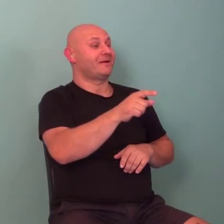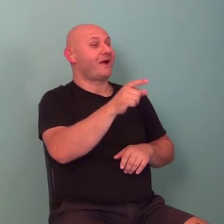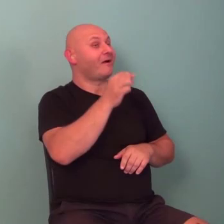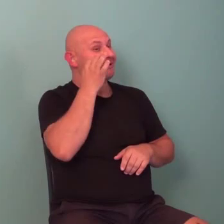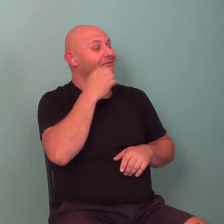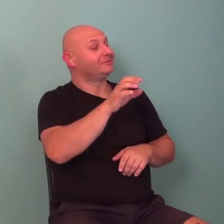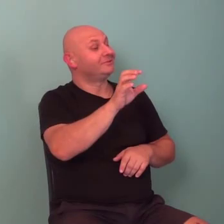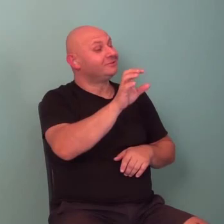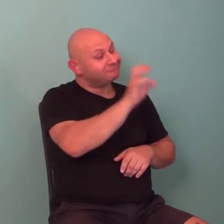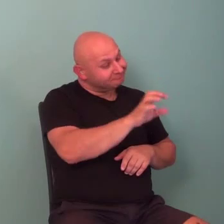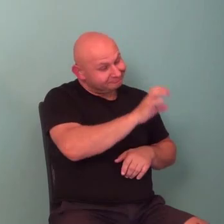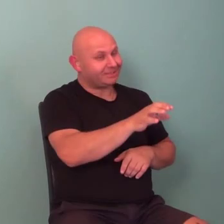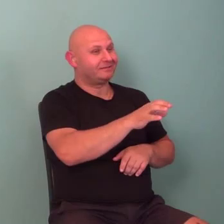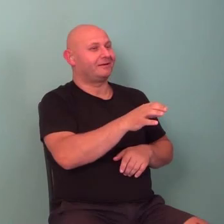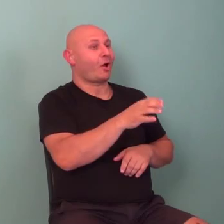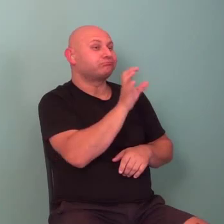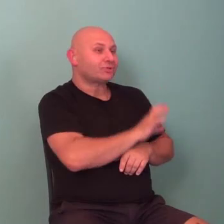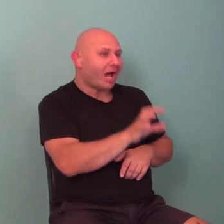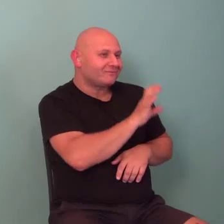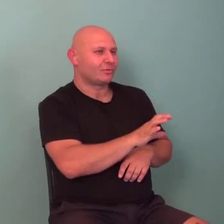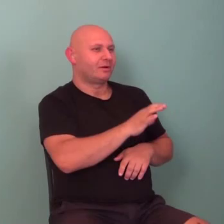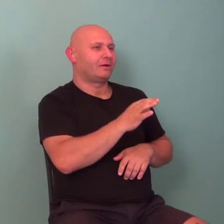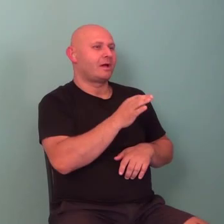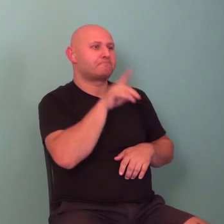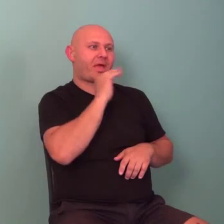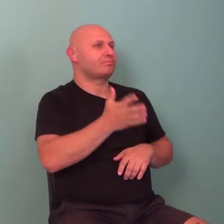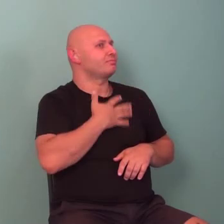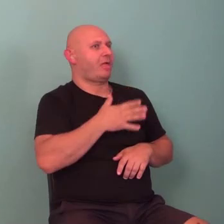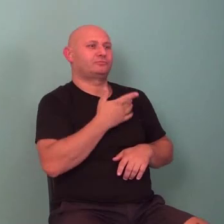Kot obserwuje ptaszka, a ptaszek tego nie czuje.